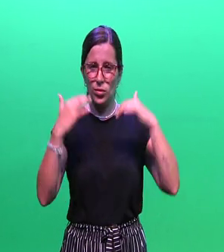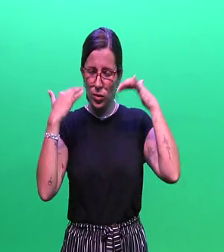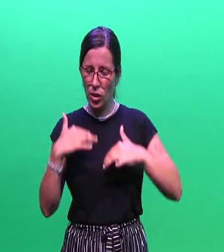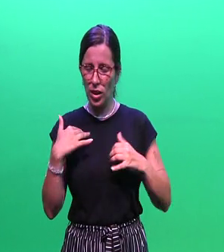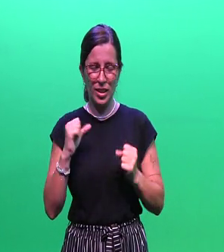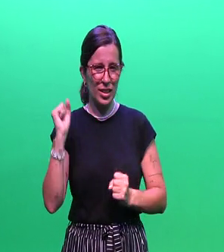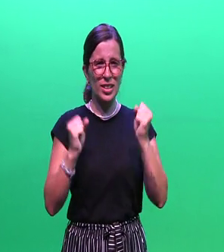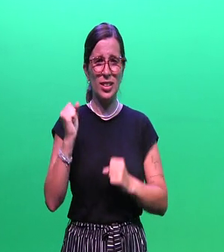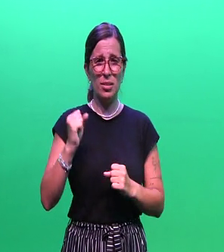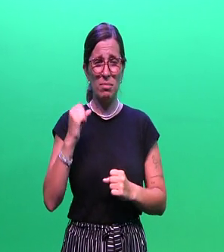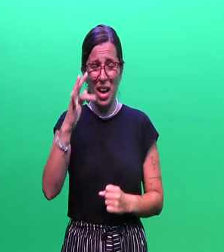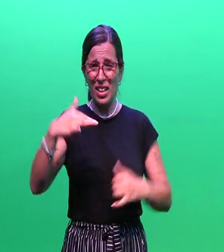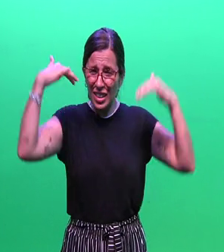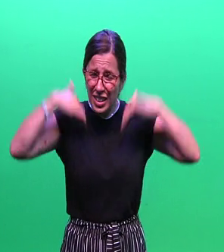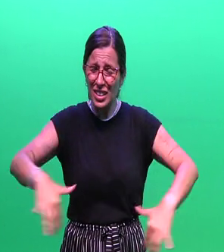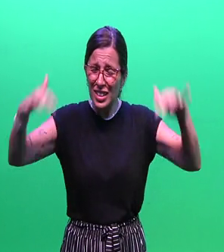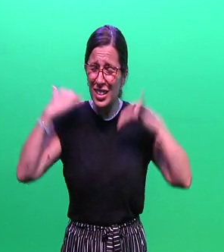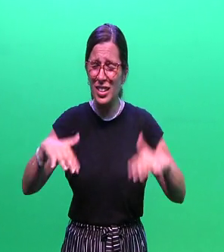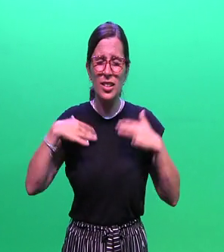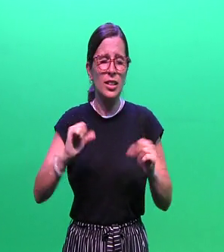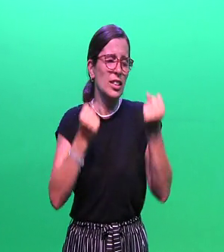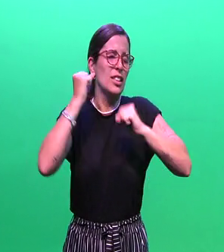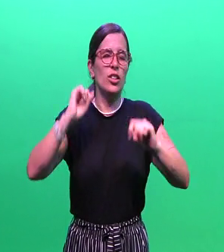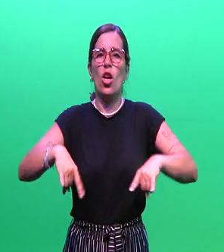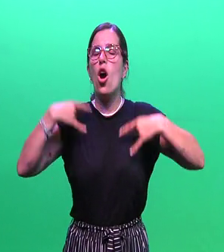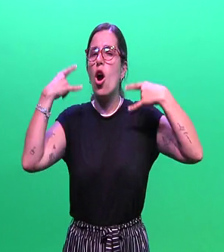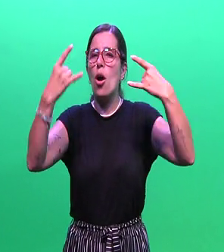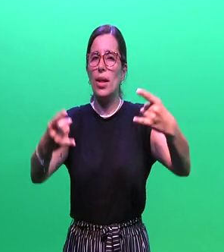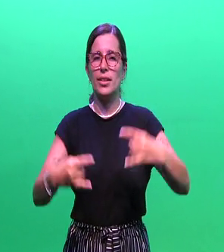Quan suo estic estressada, aleshores suo més i m'estresso el doble.